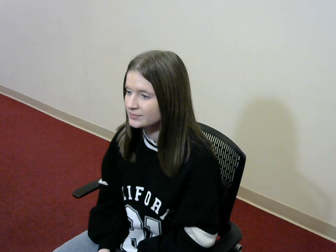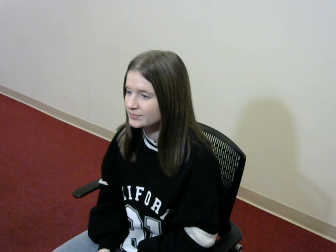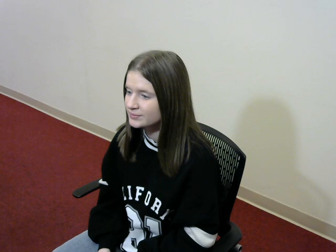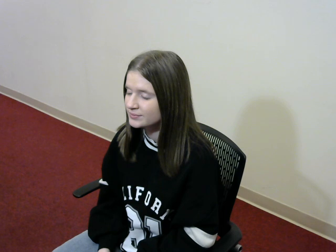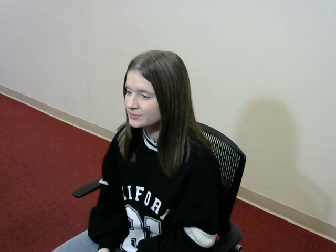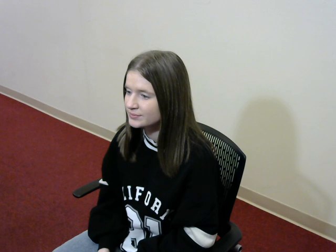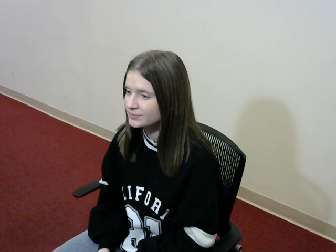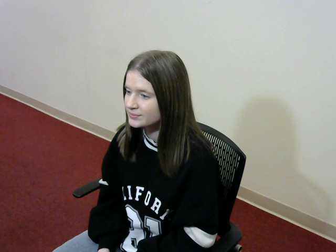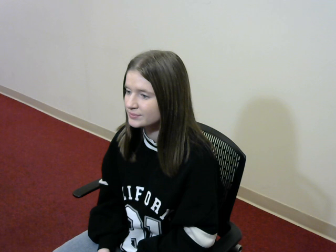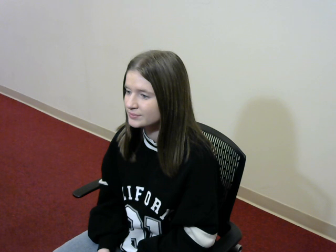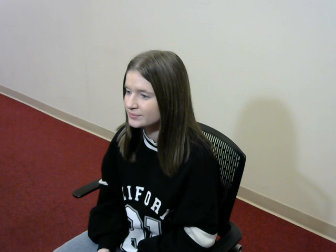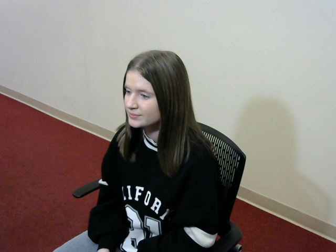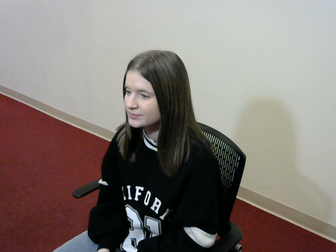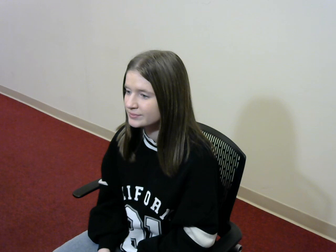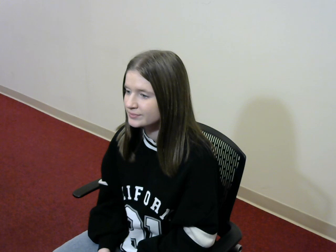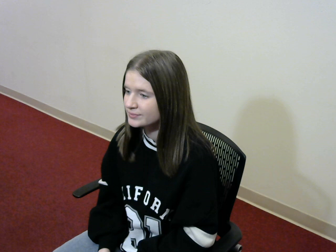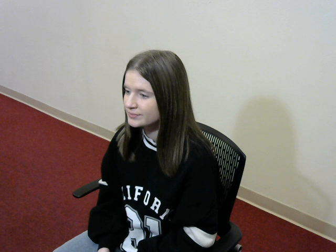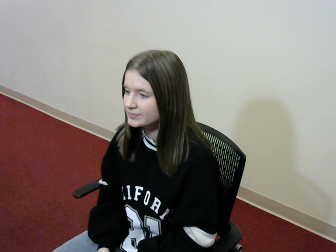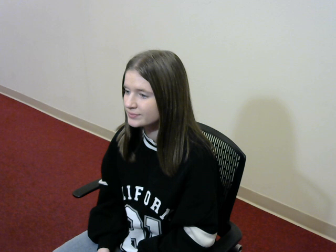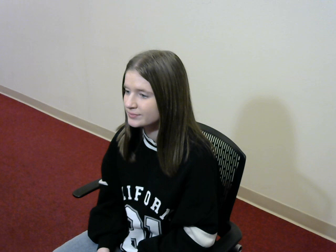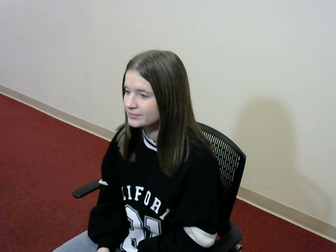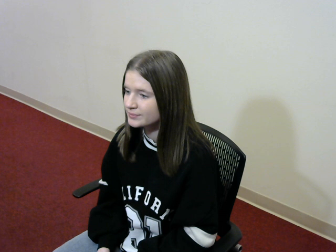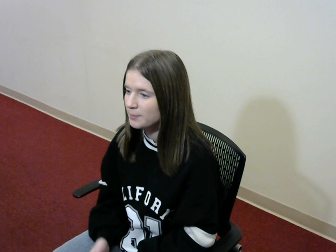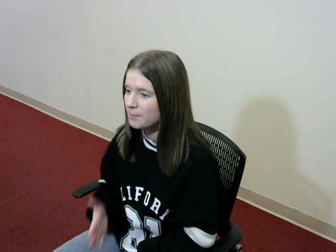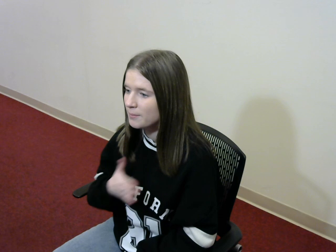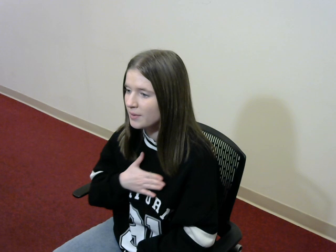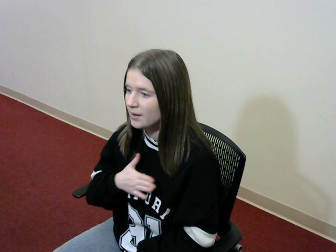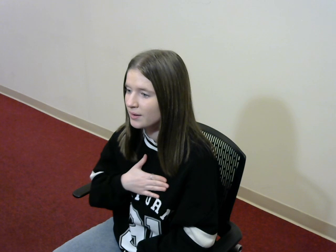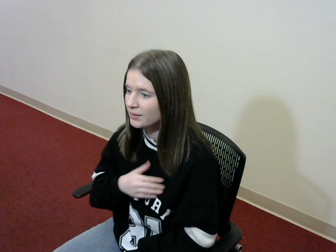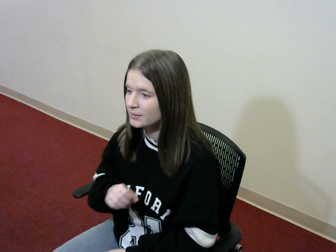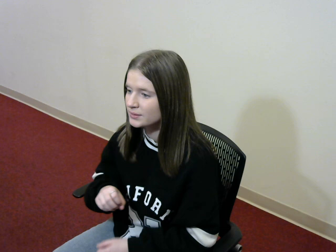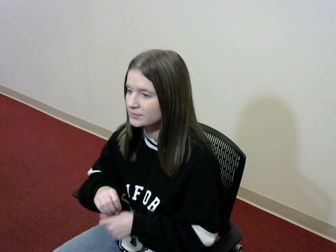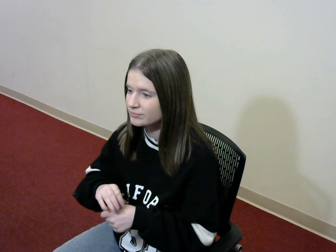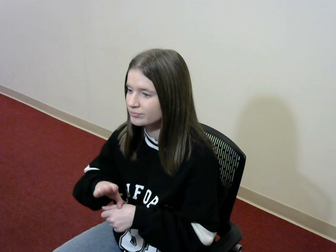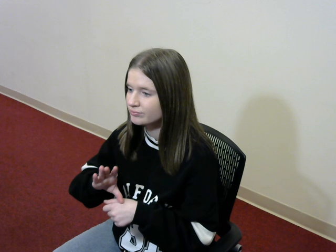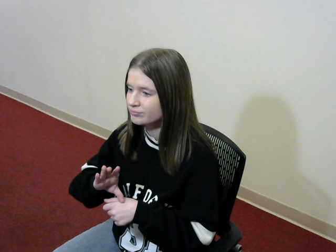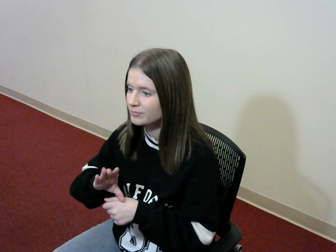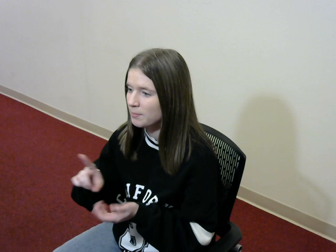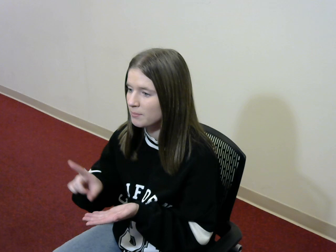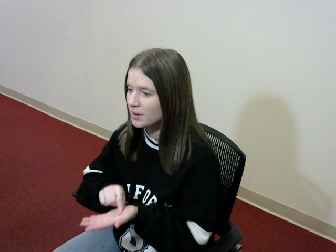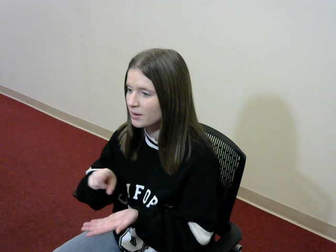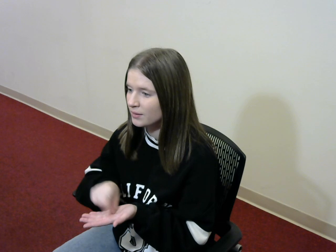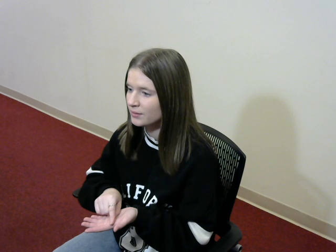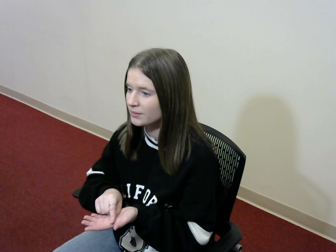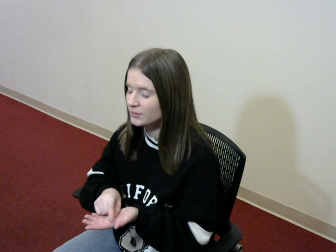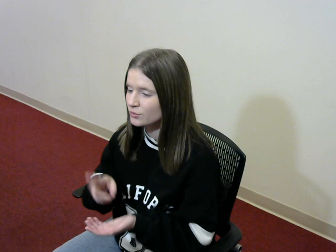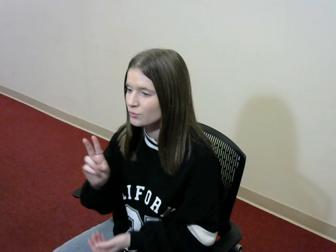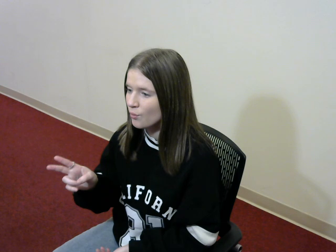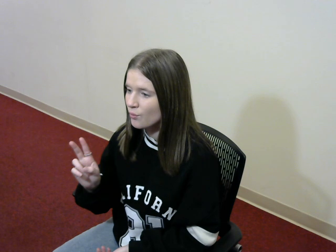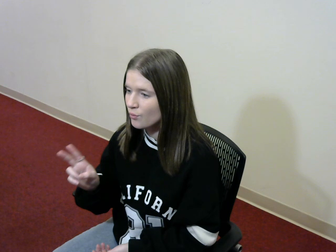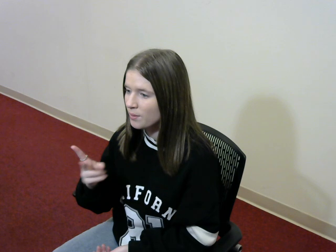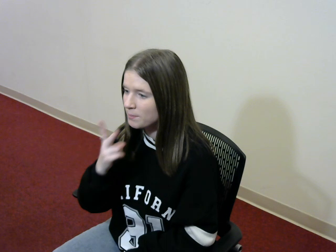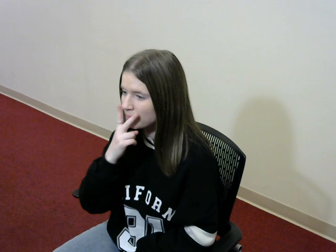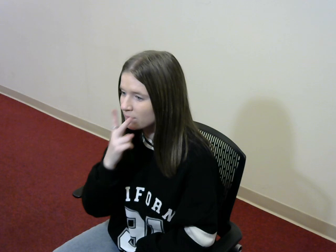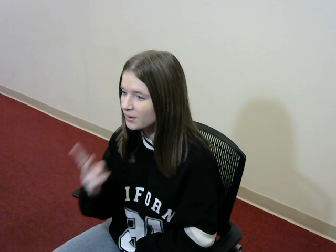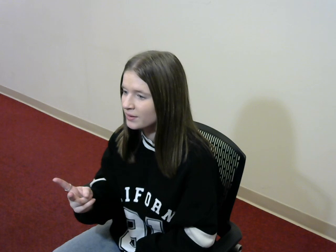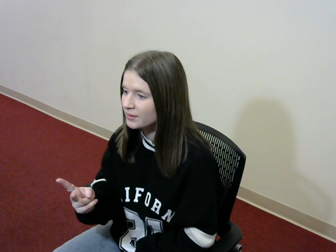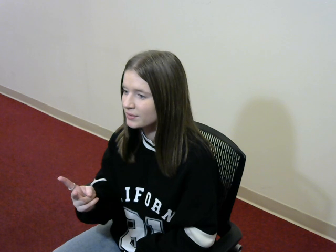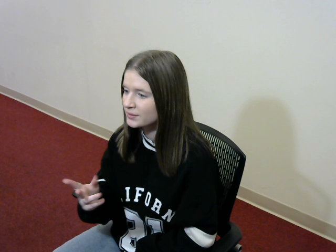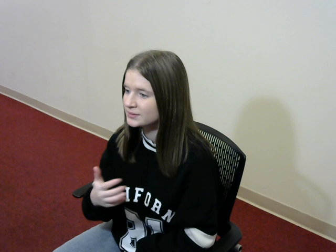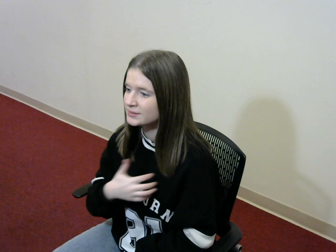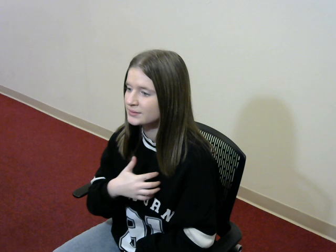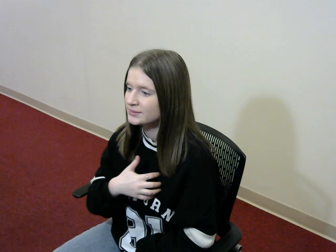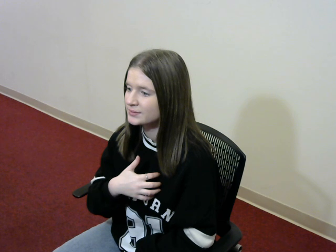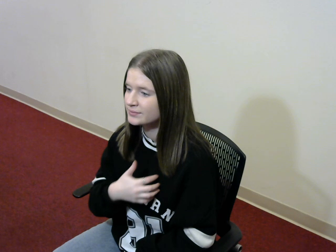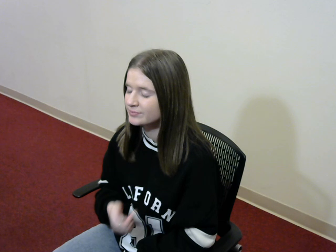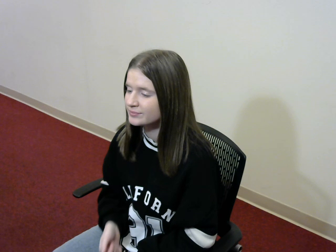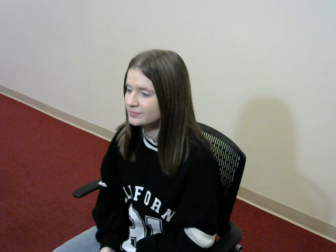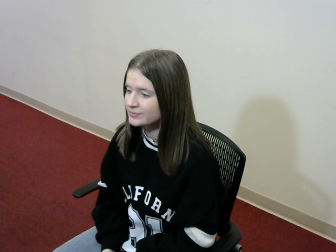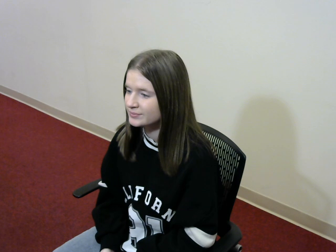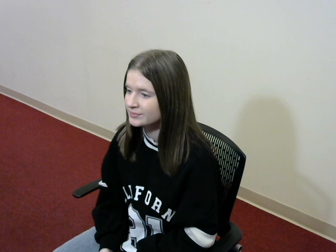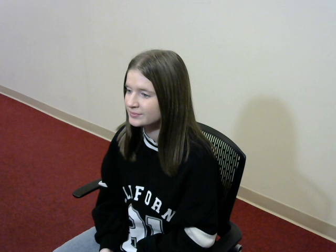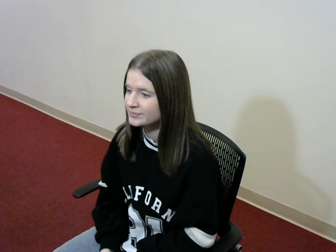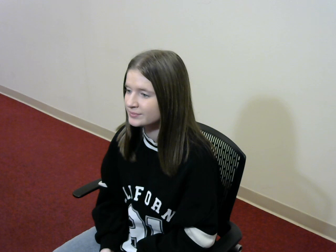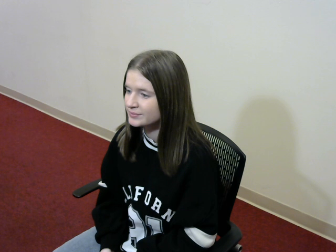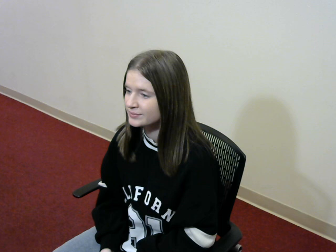Mən yığılmış pensiya kapitalıma baxmaq istəyirəm